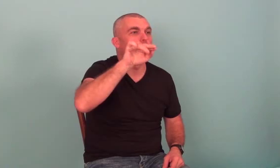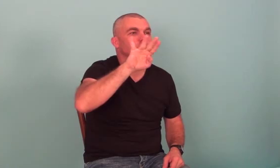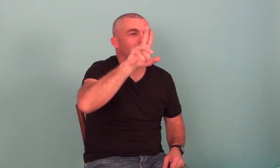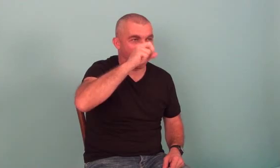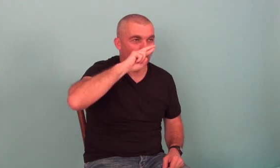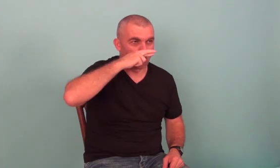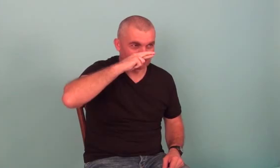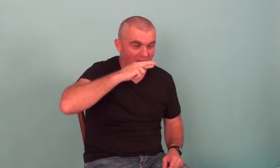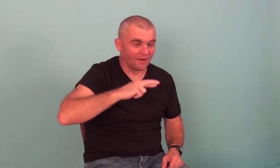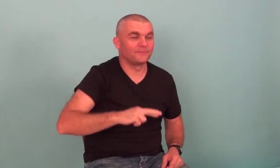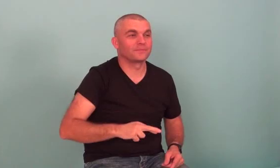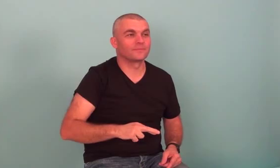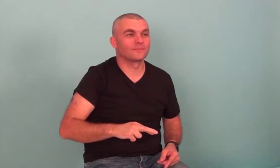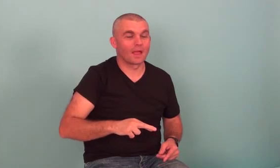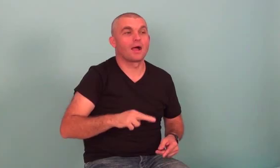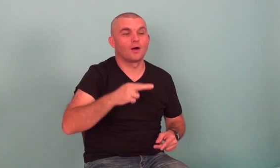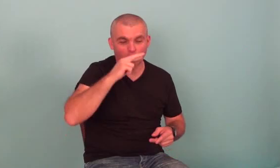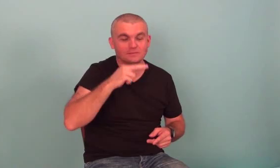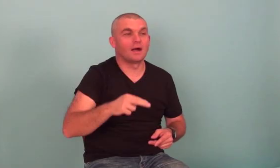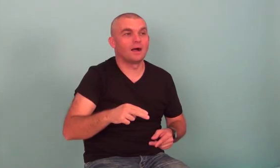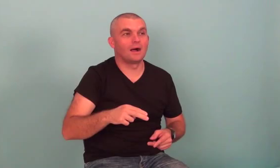Gruszka.